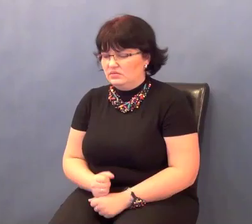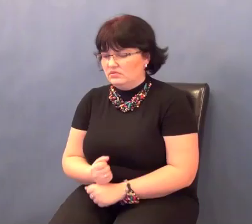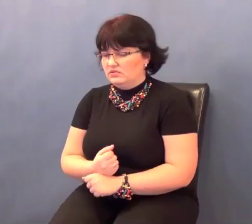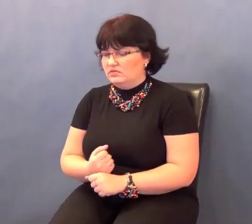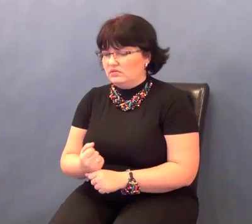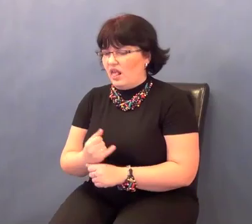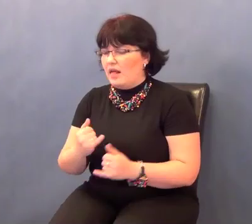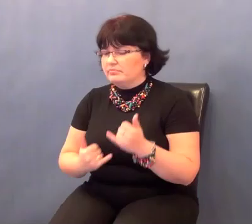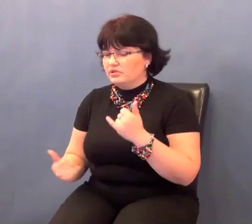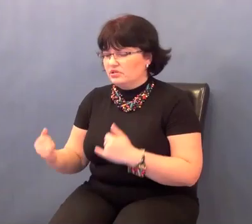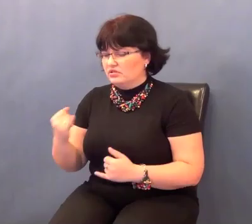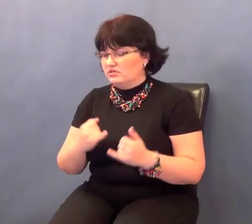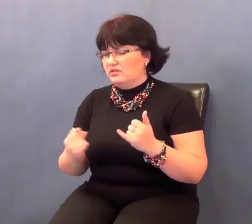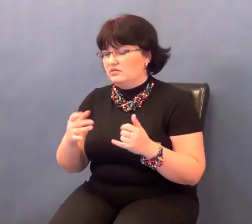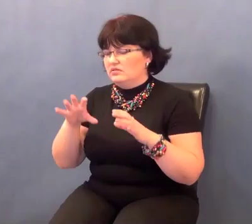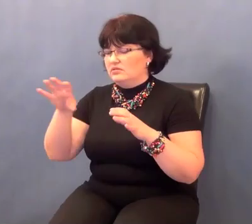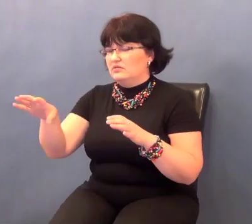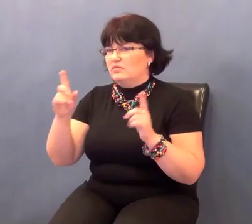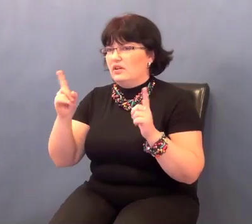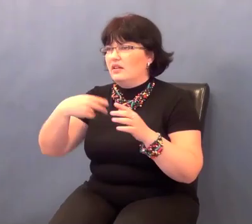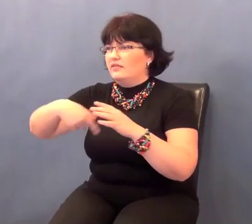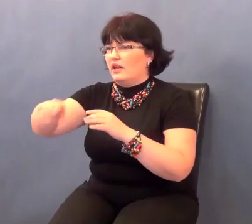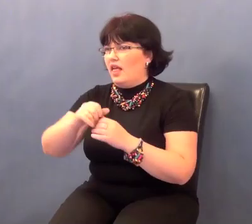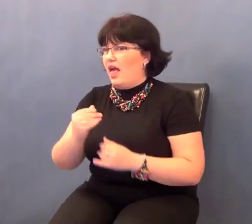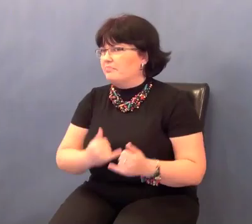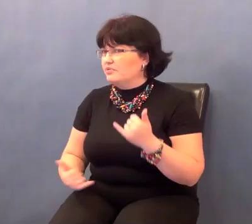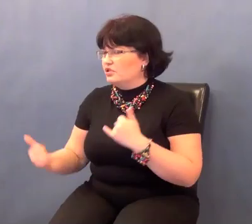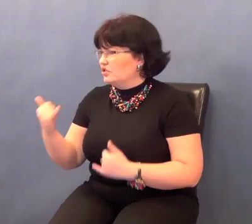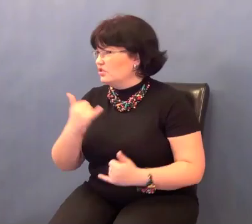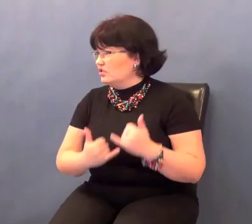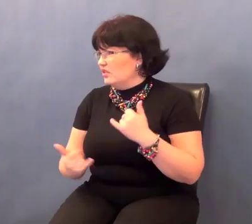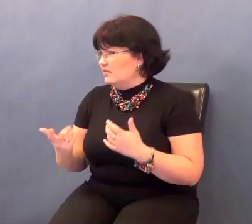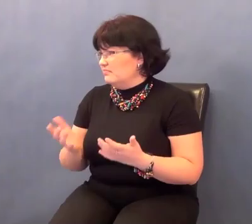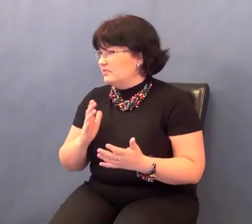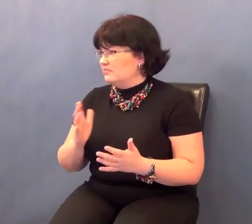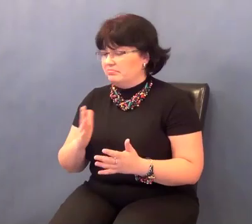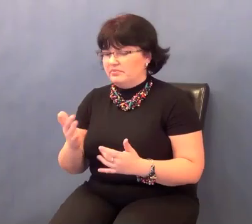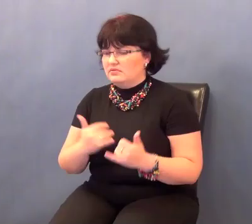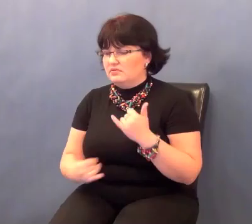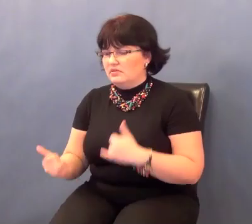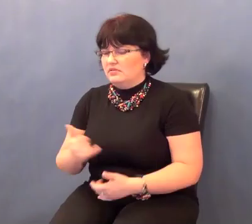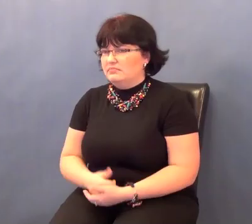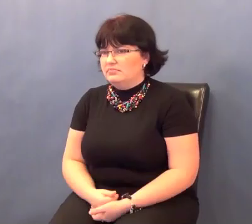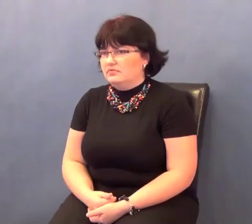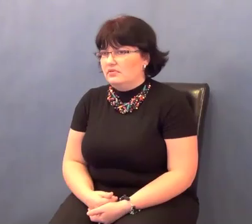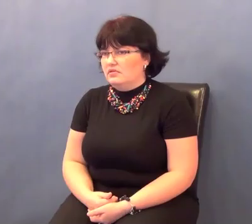Trucizna, chemia, nie wolno tam wchodzić.